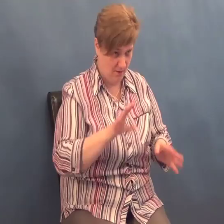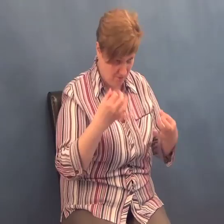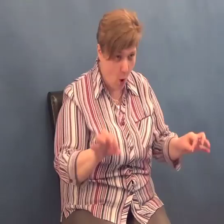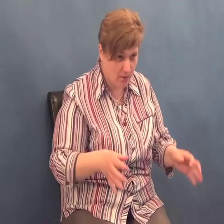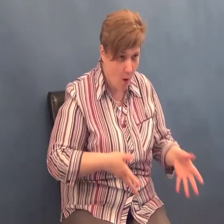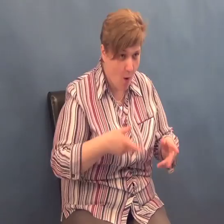Wolno? Na ulicy?